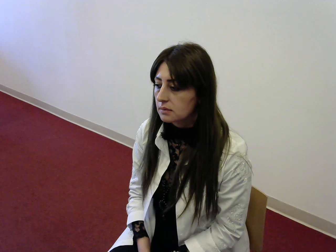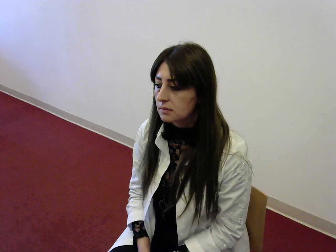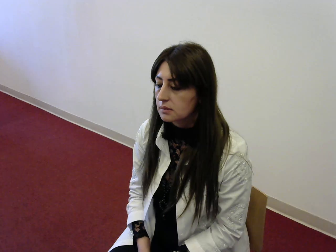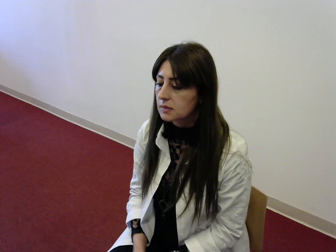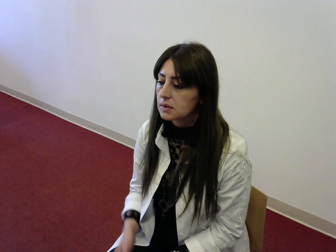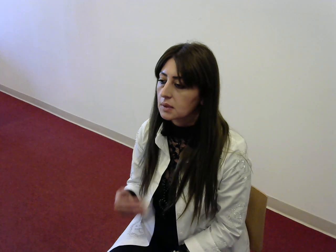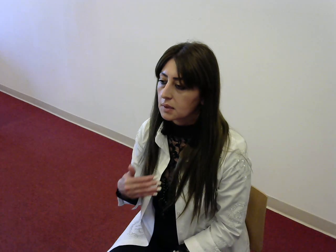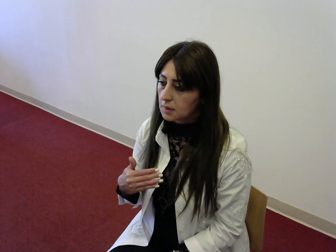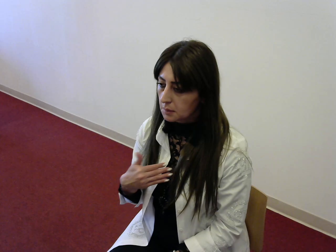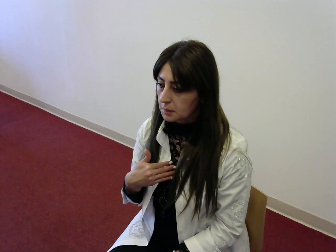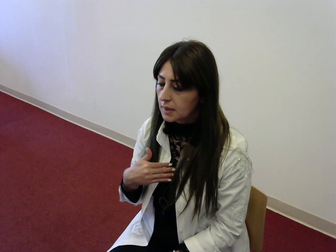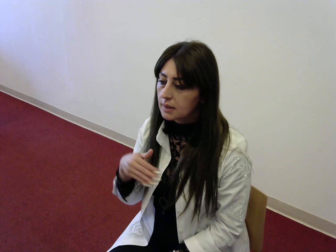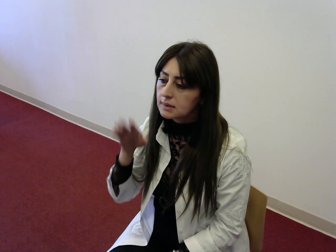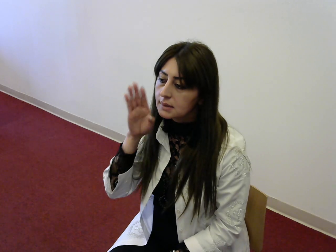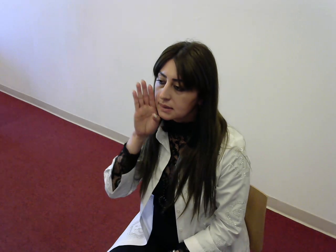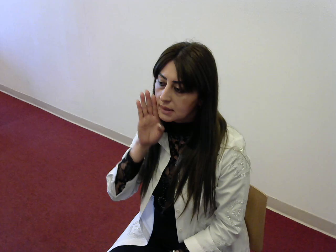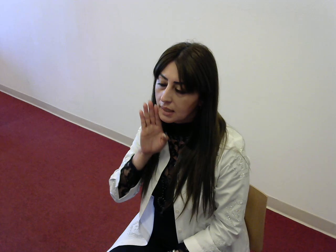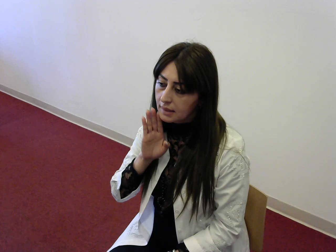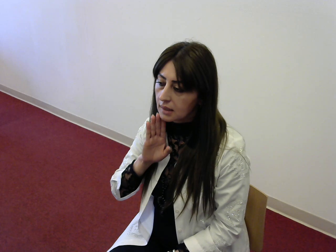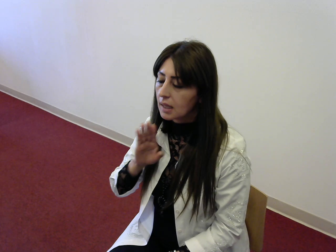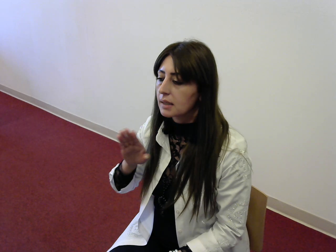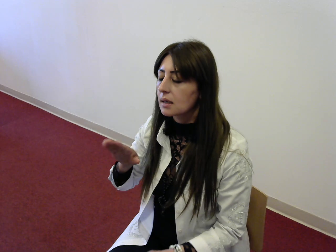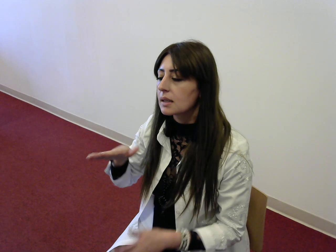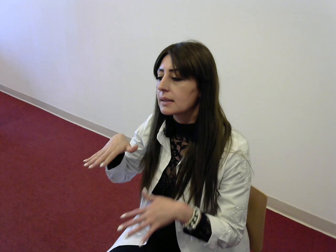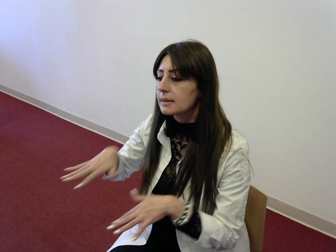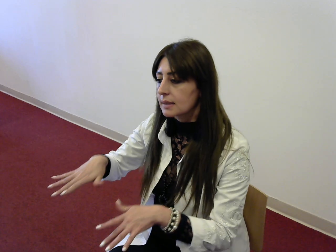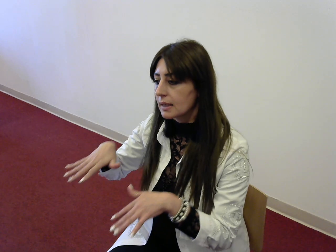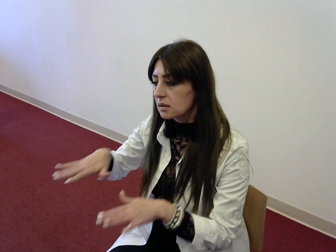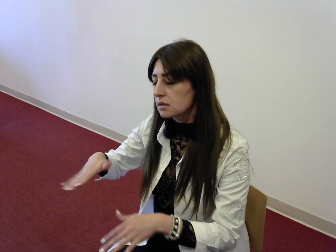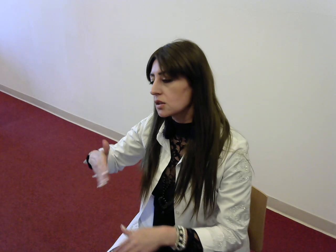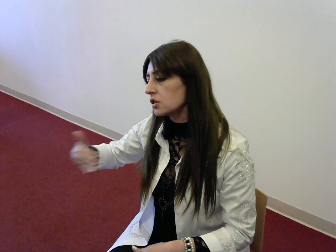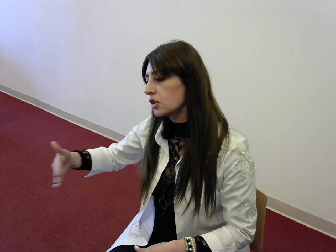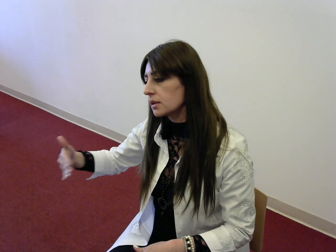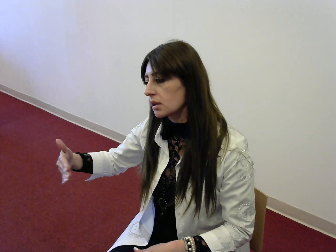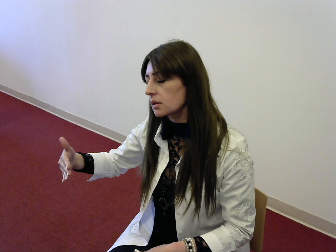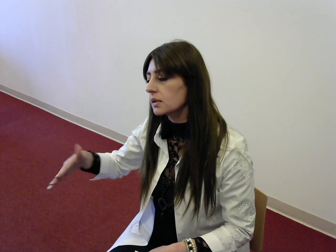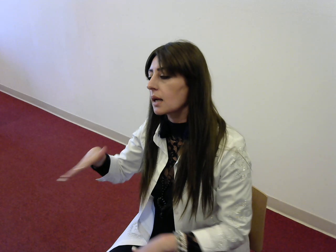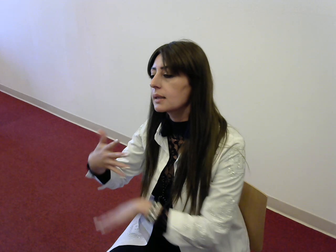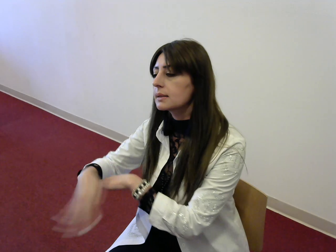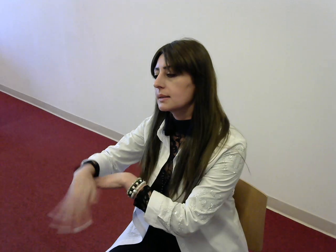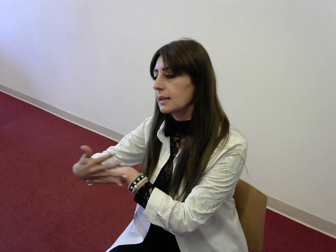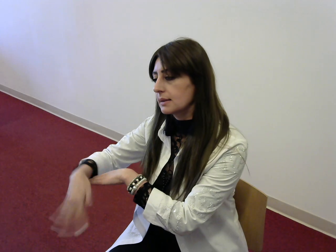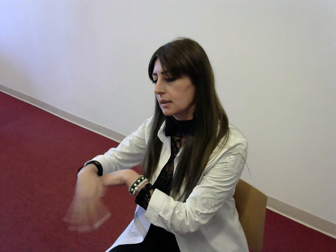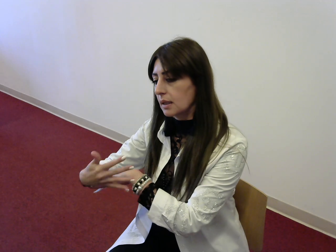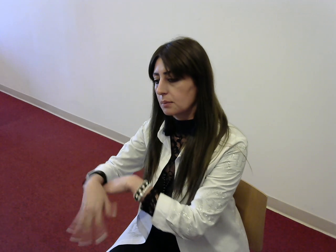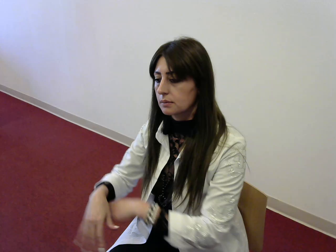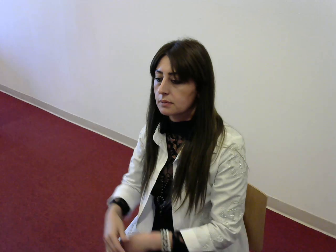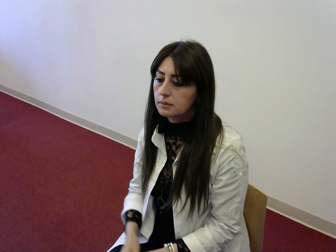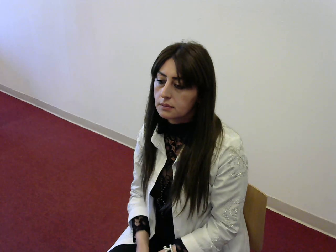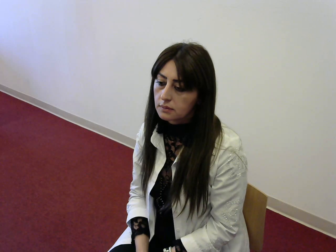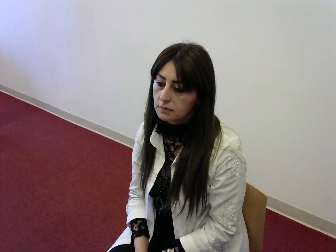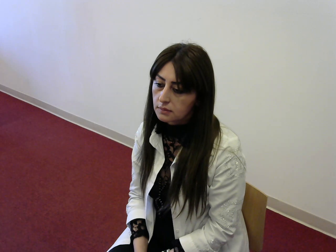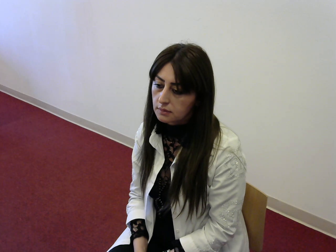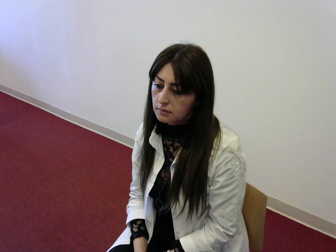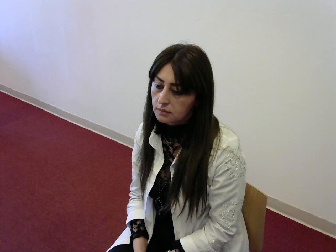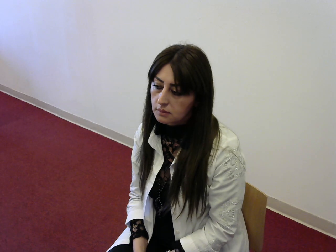Mən səhərlər dənizin kənarında gəzirəm